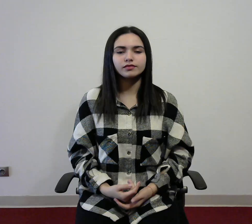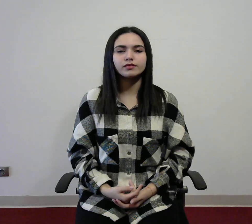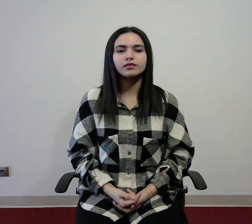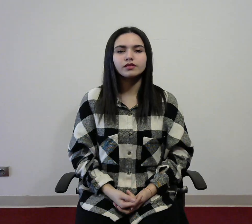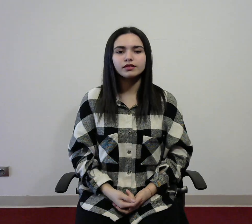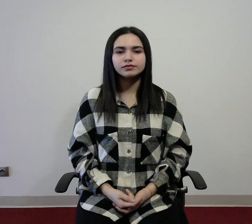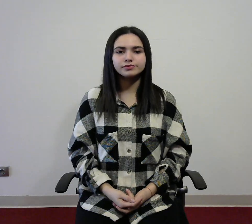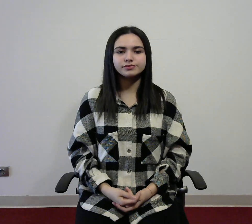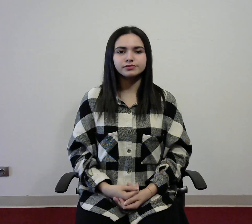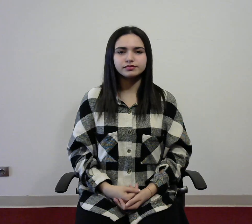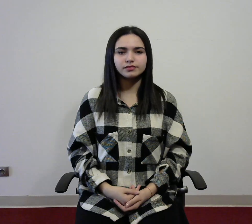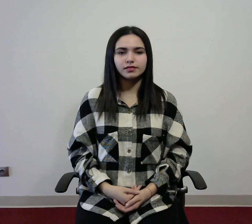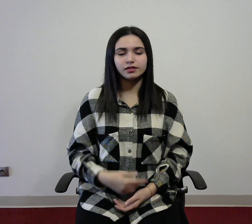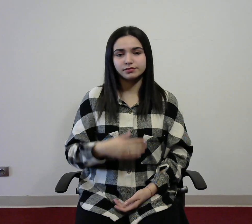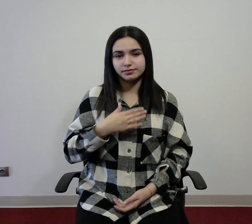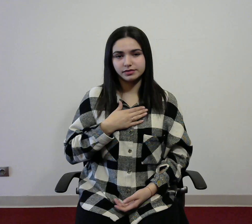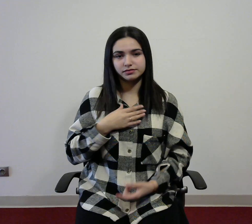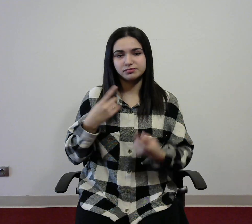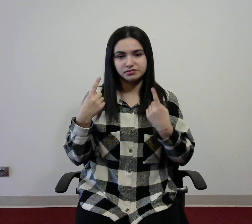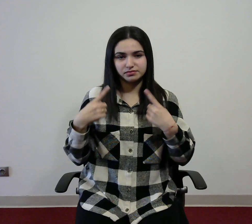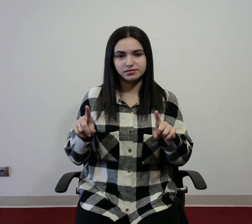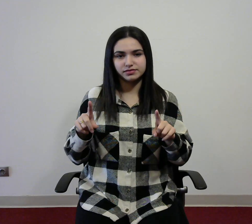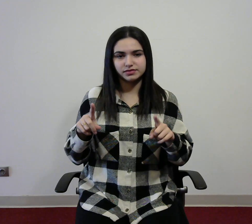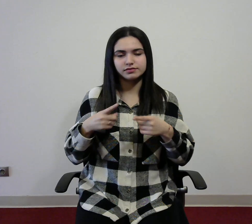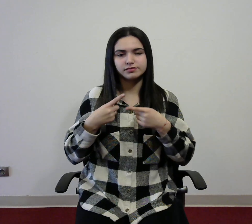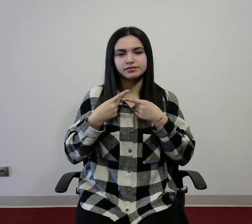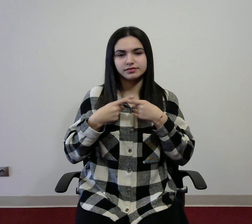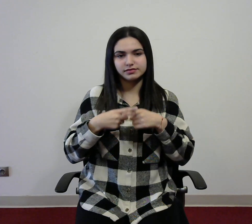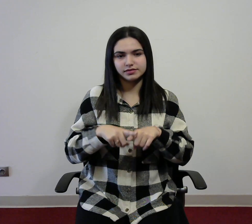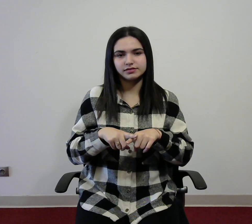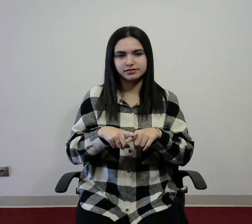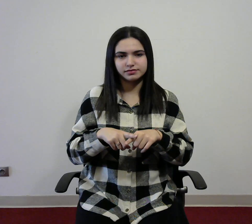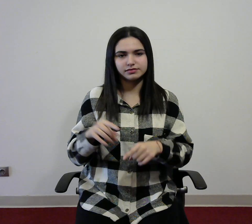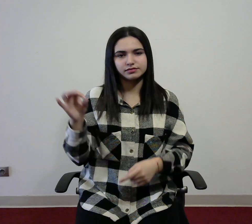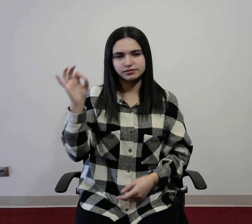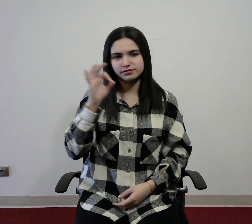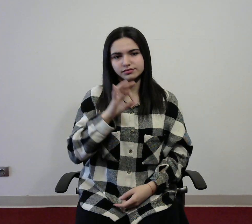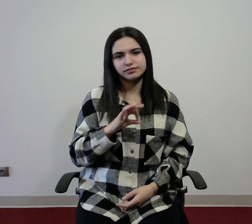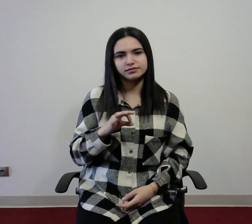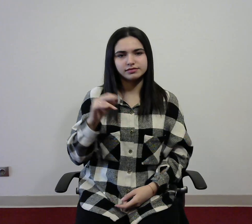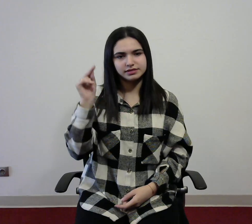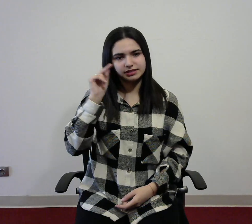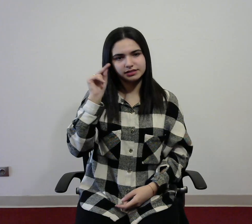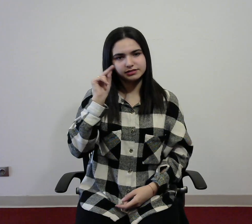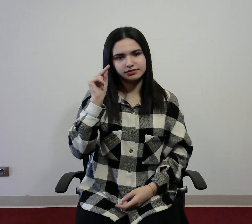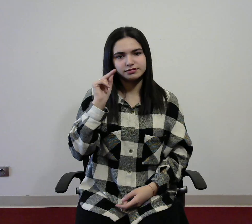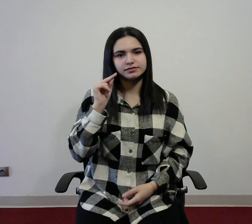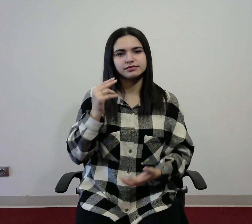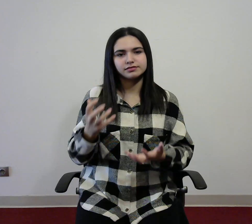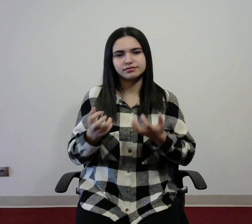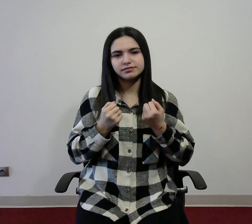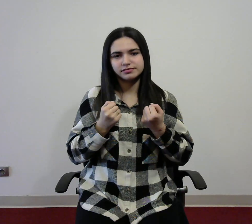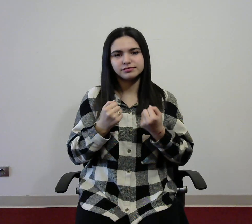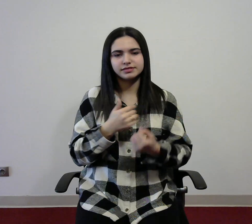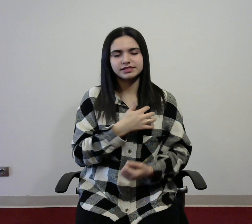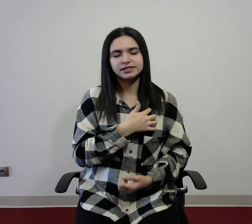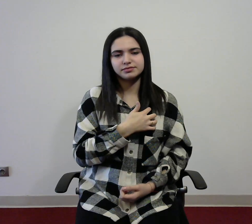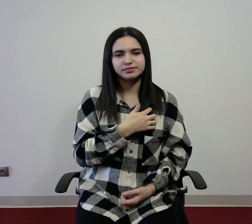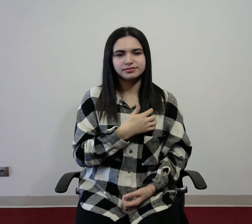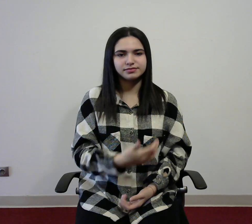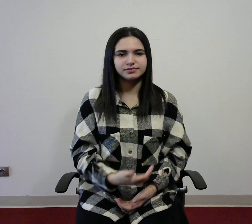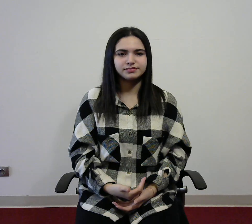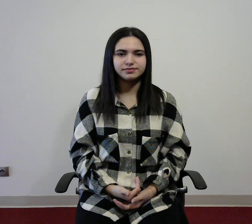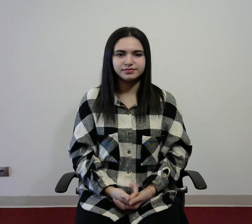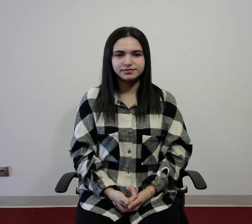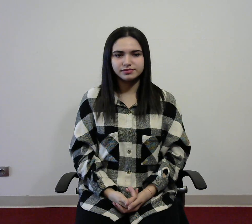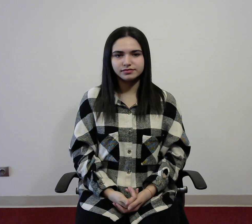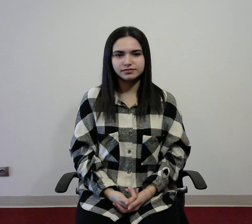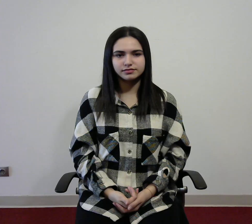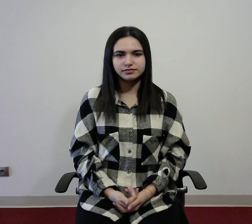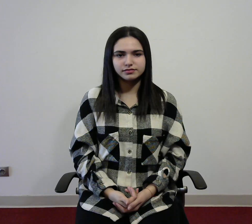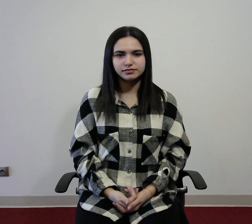Mən fərqli ixtisas üzrə təhsil almaq istəyirəm